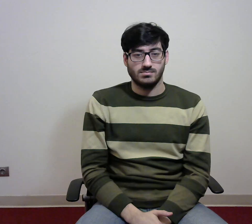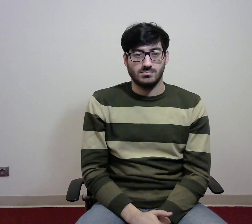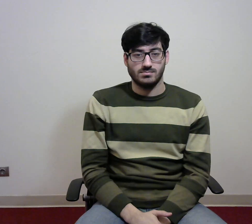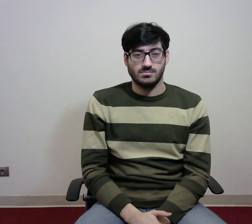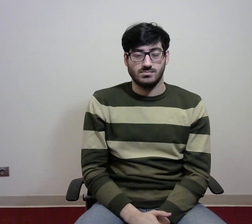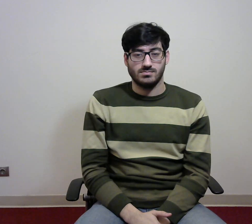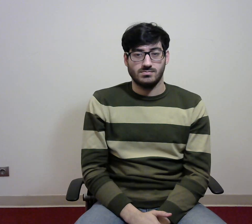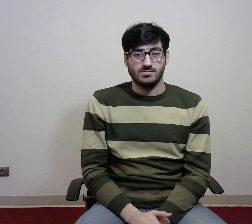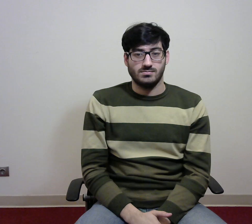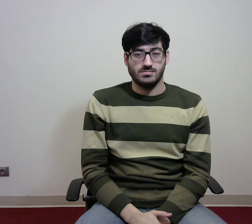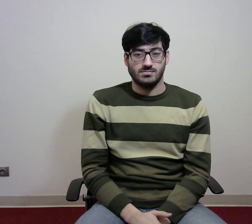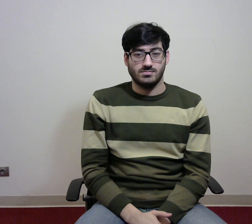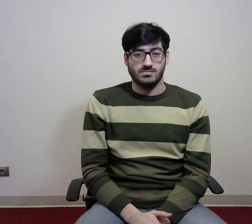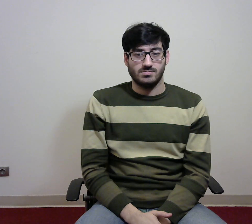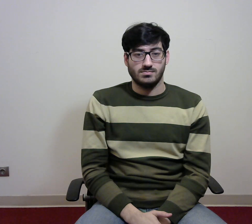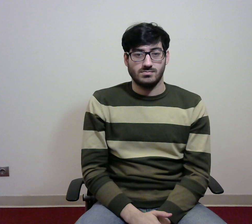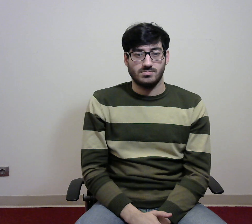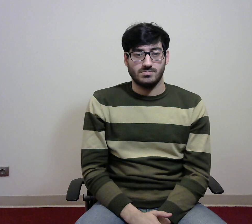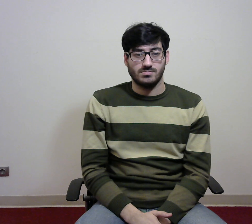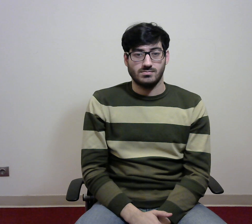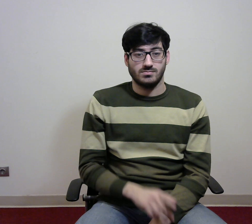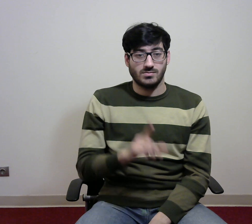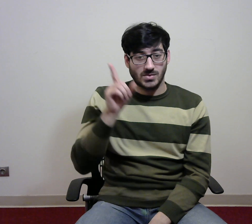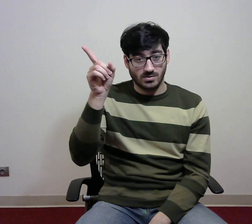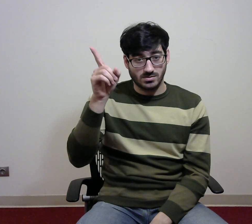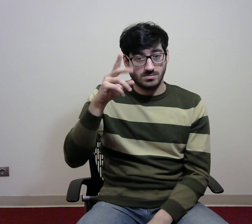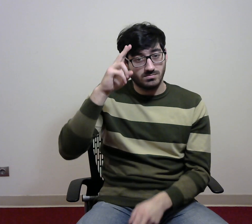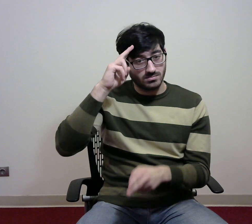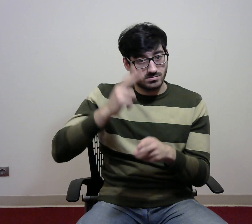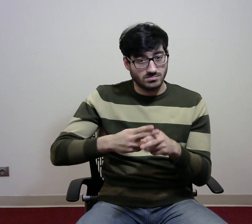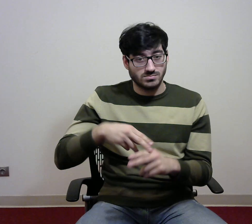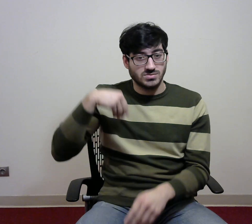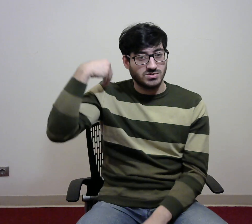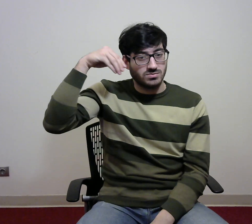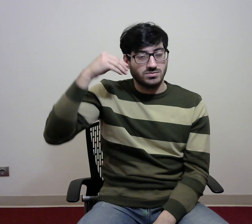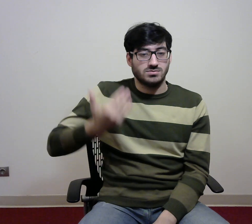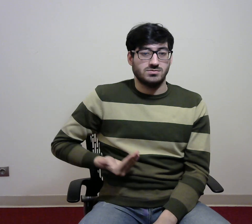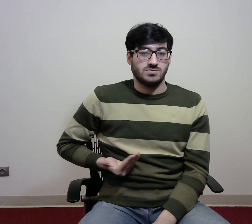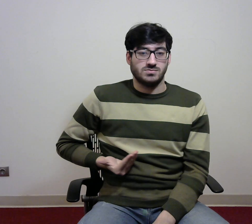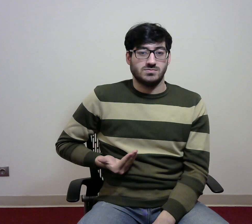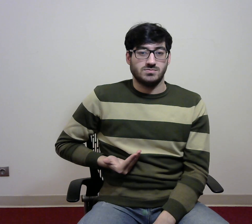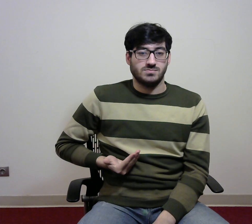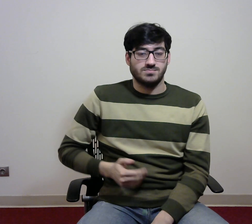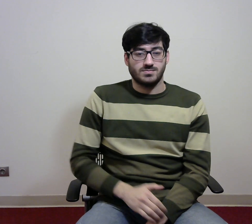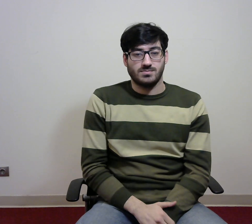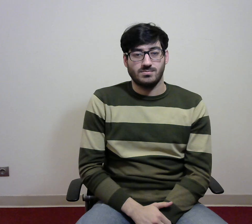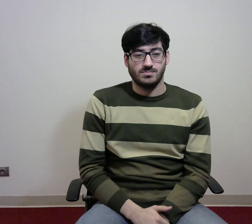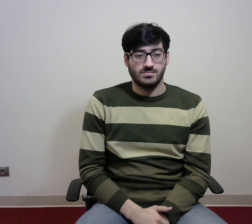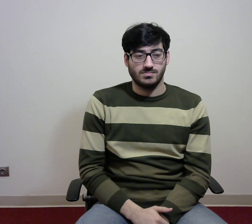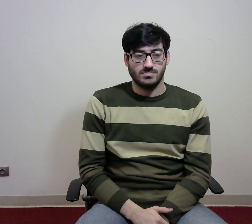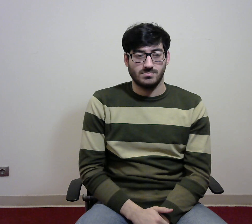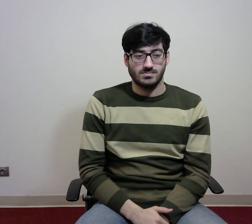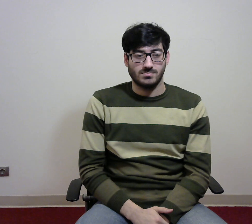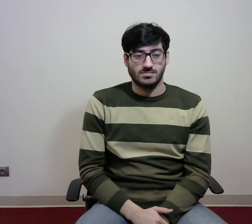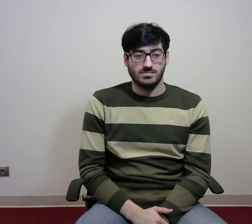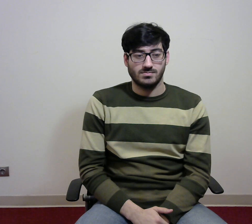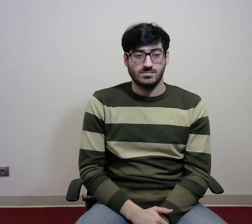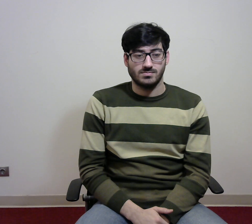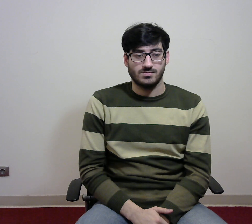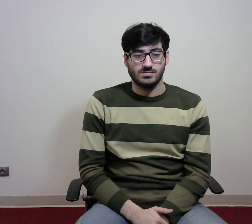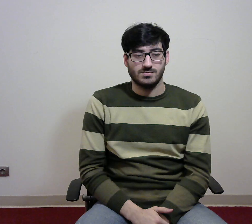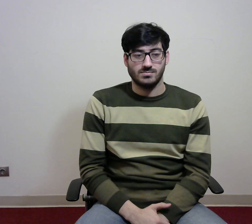Onun qardaşı Türkiyədə yaşayır